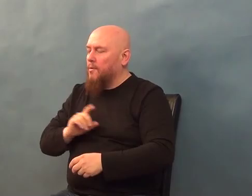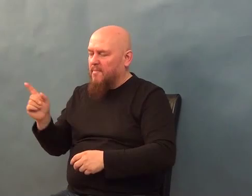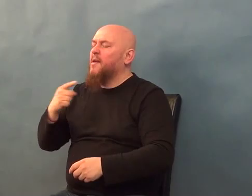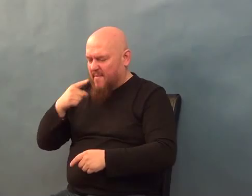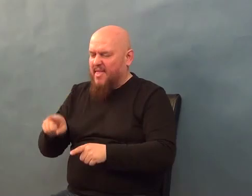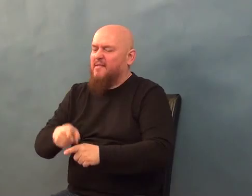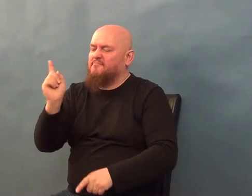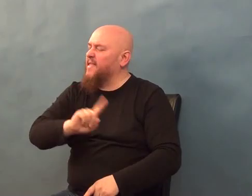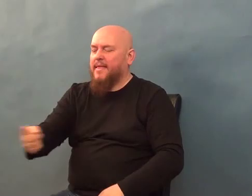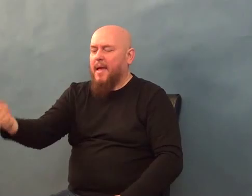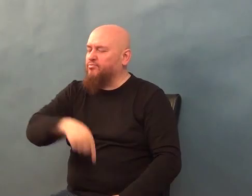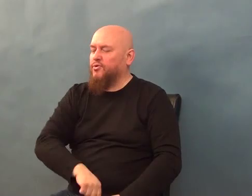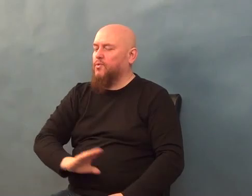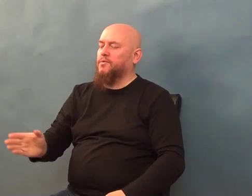Mówi też, że nie wolno mu przychodzić.